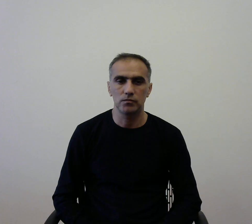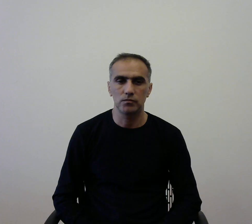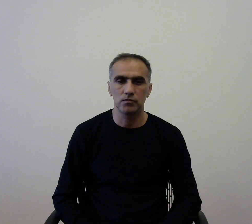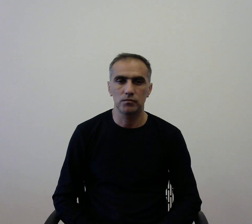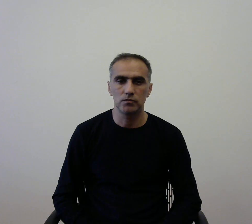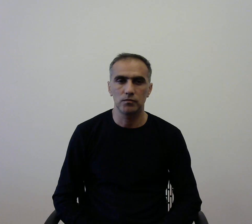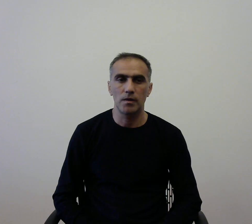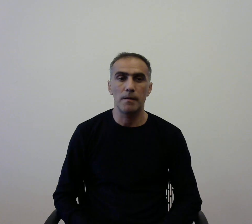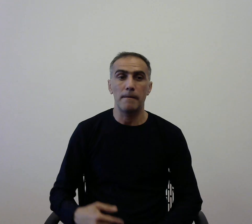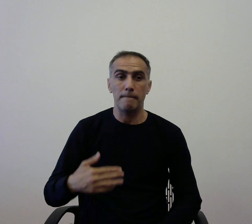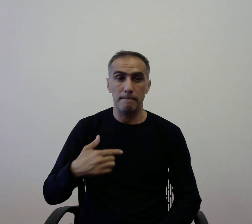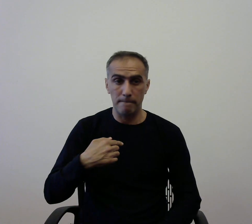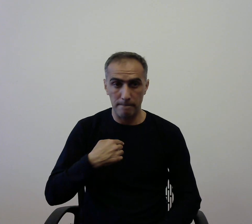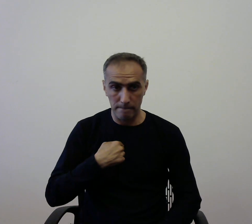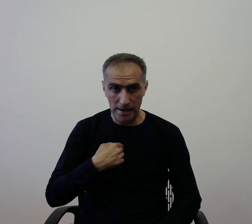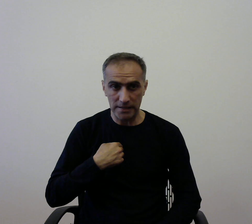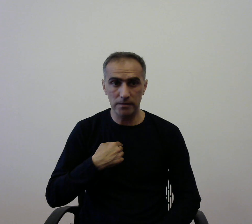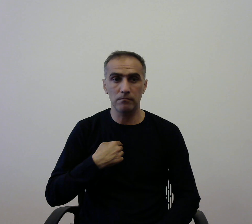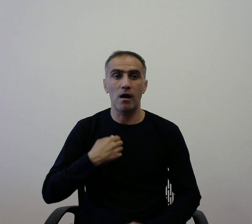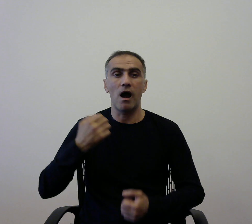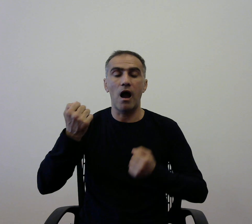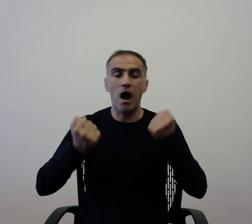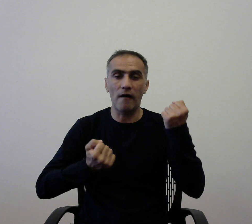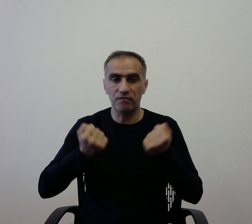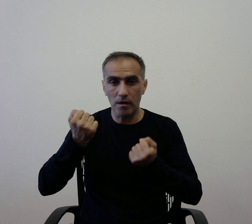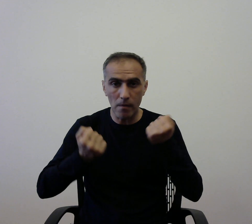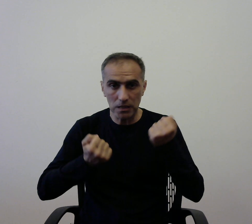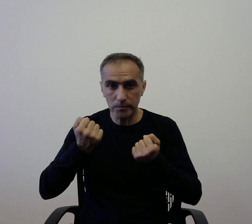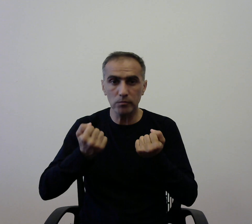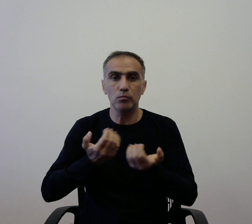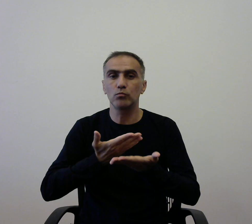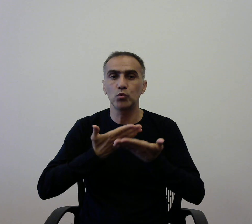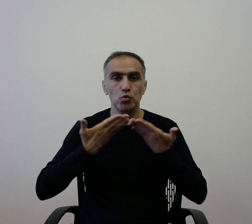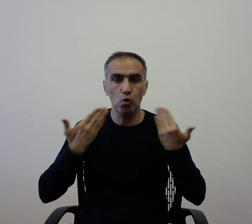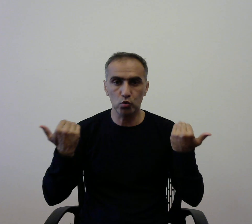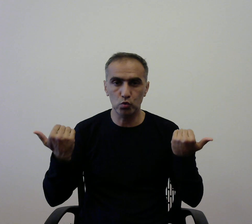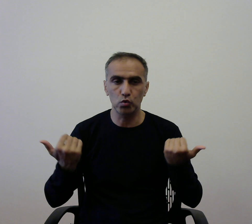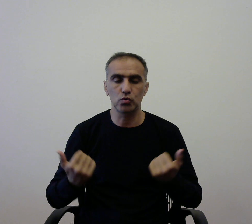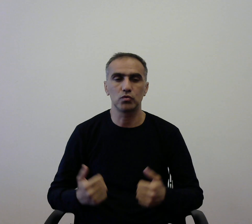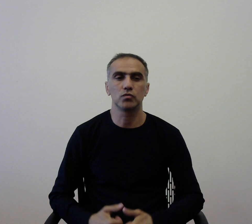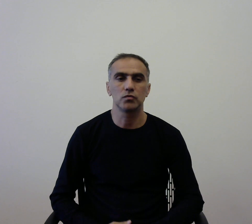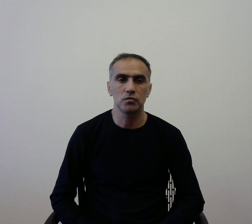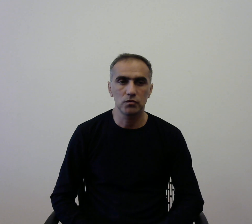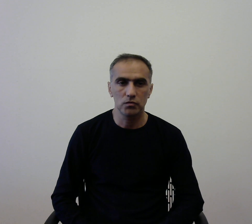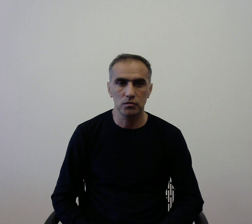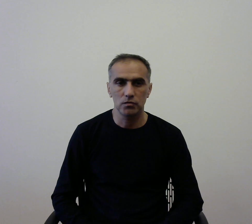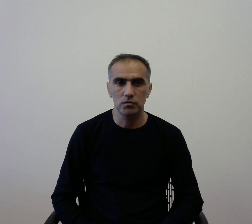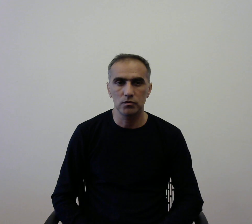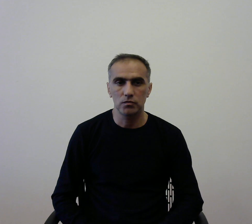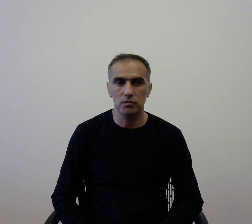Mənim avtomobilim yoxdur